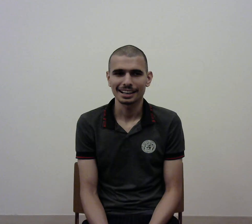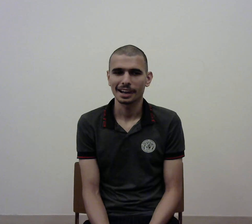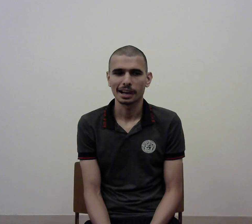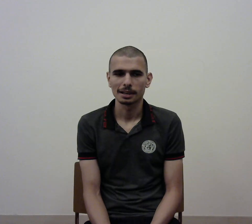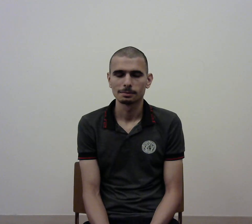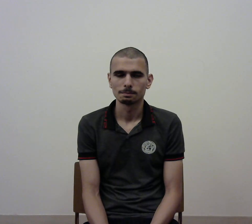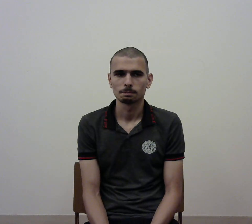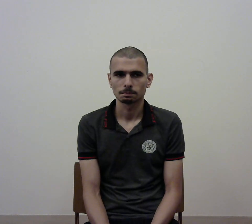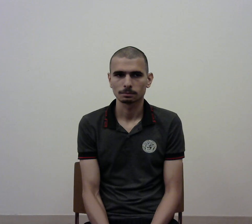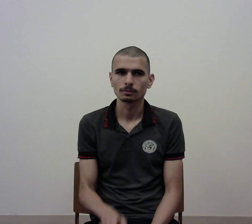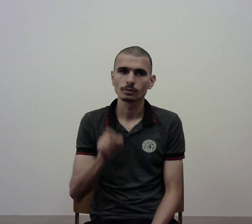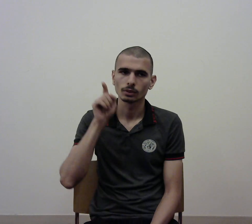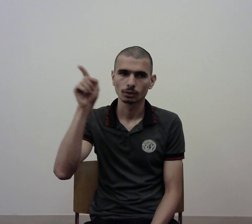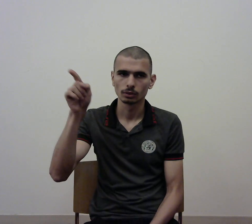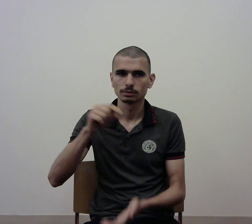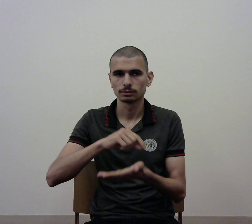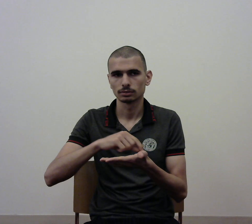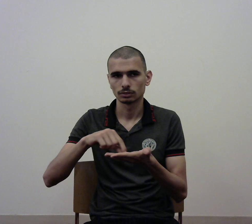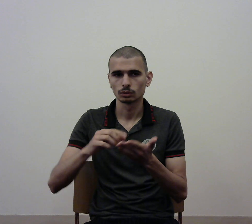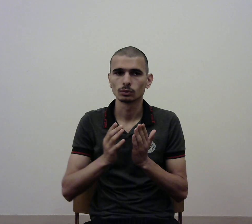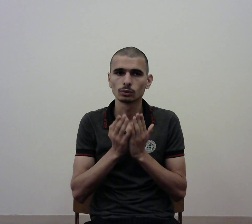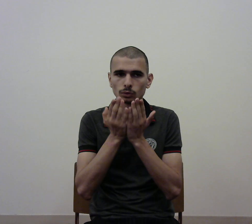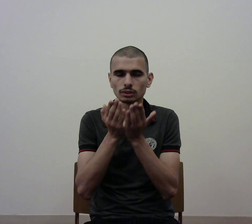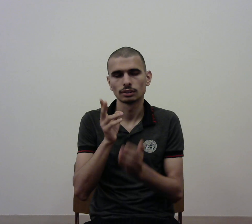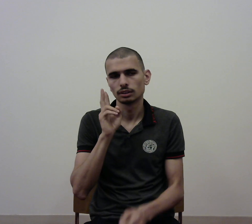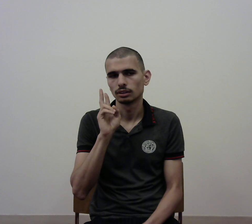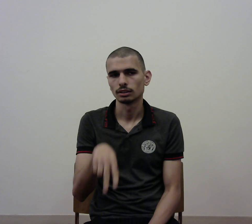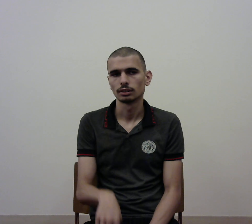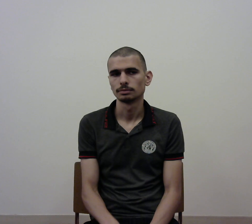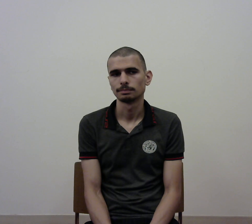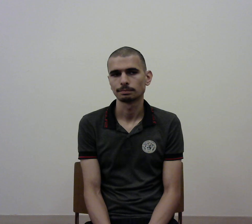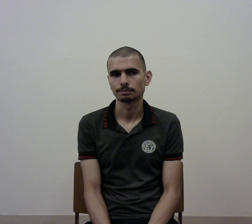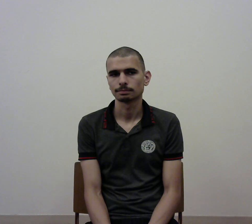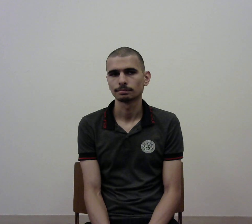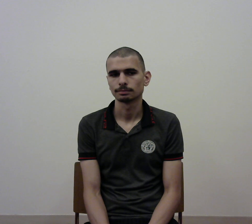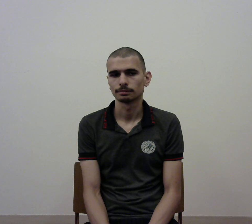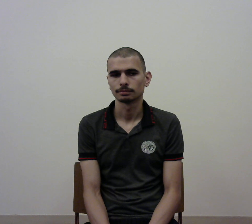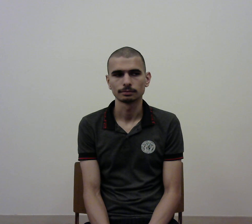O yazıb-oxuya bilmir